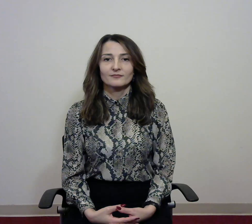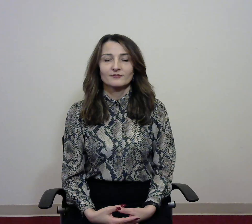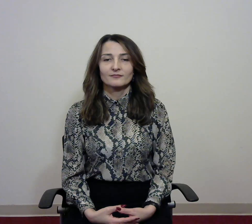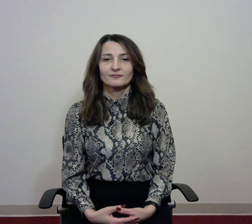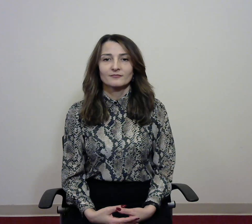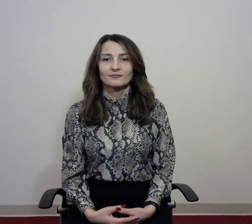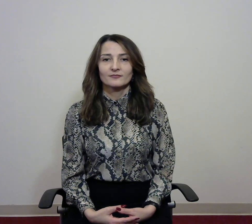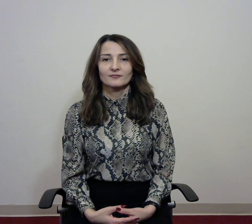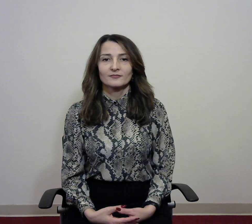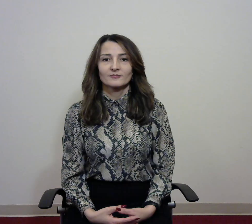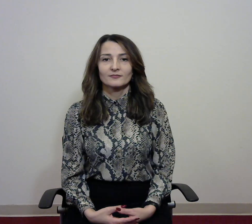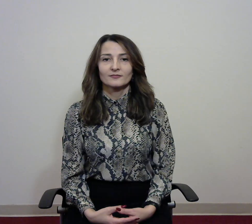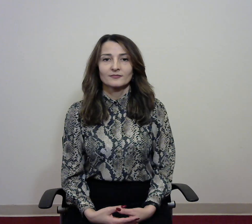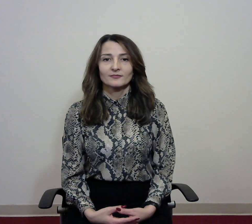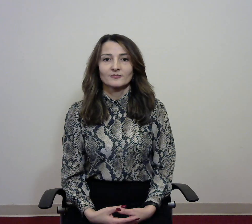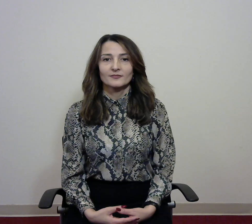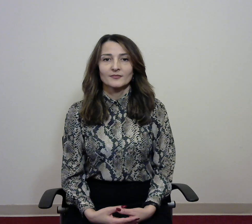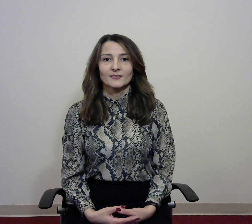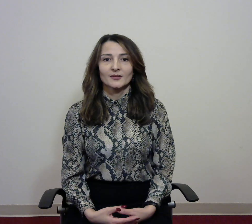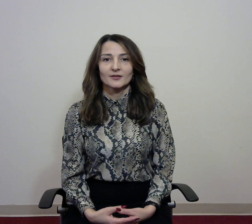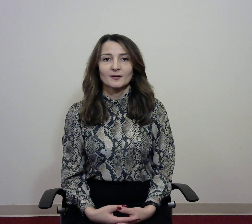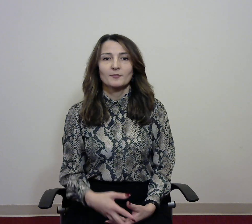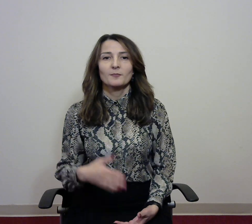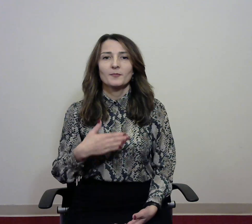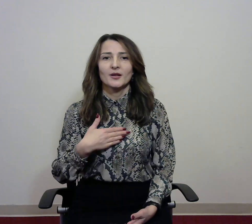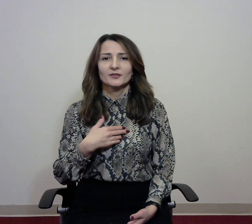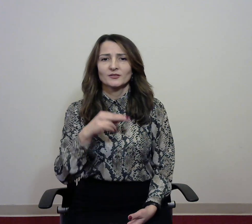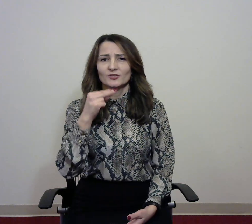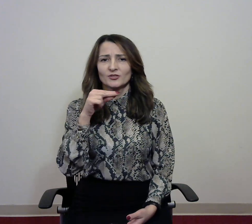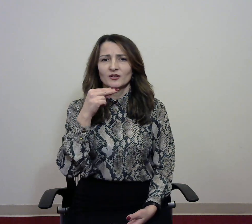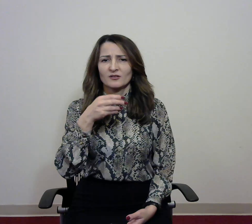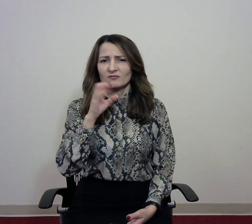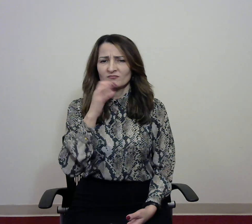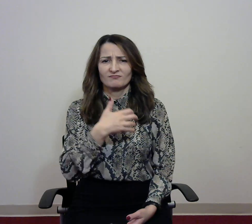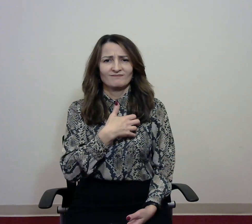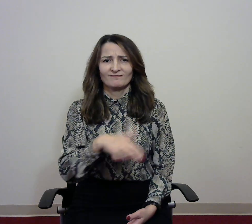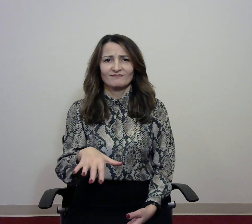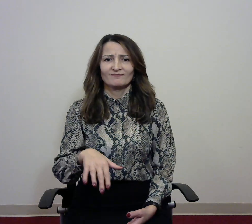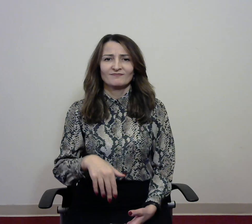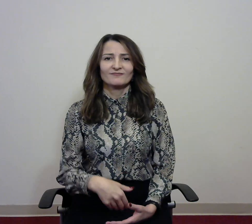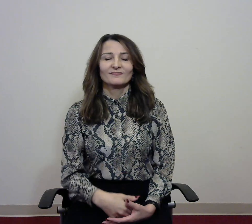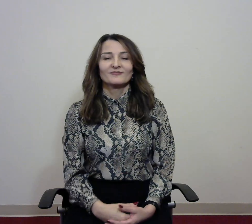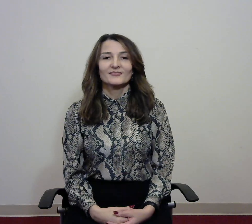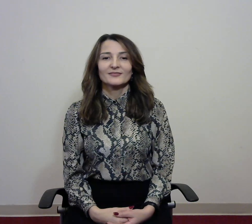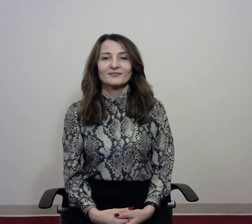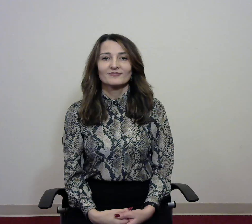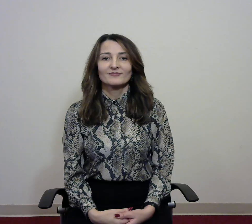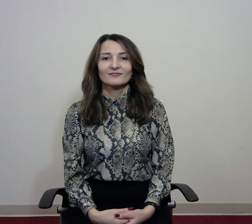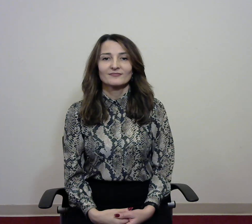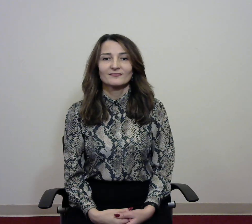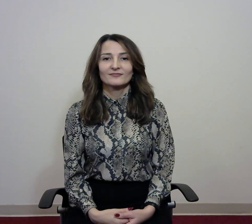Mən çay içmək istəmirəm